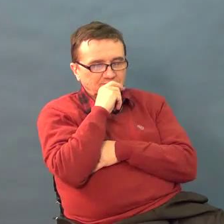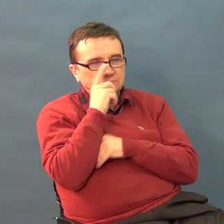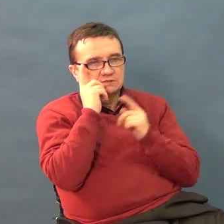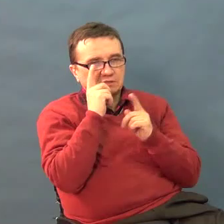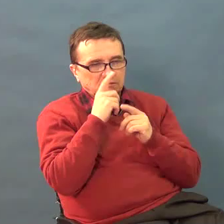Zakaz.